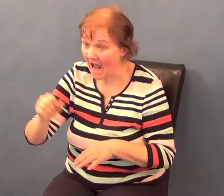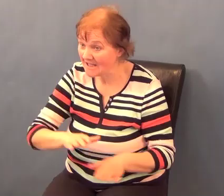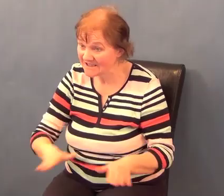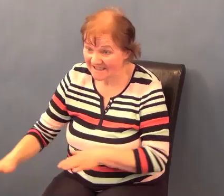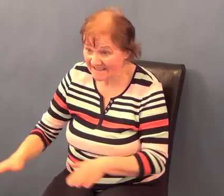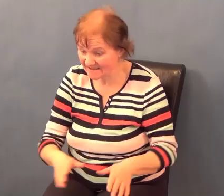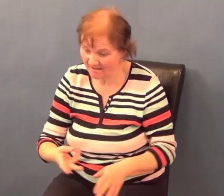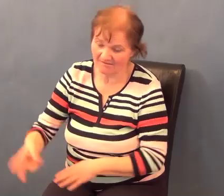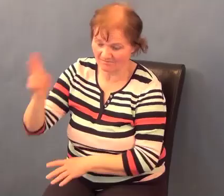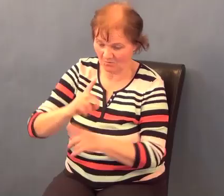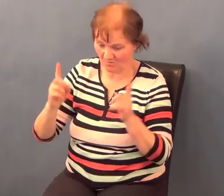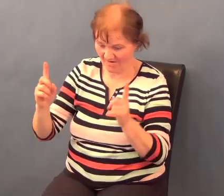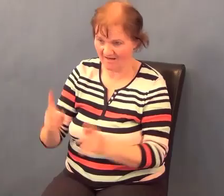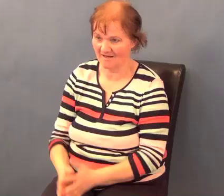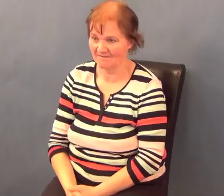Ostrzeżenie o mokrej powierzchni, na której można się poślizgnąć.